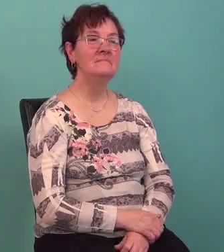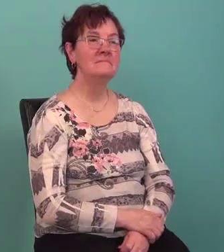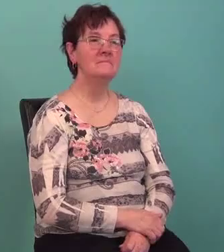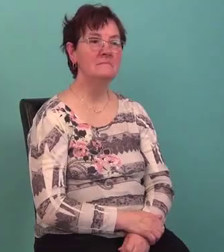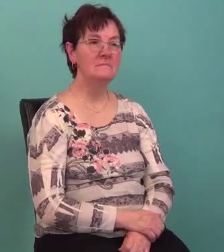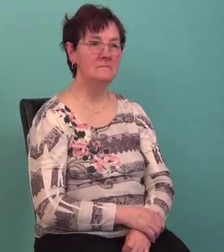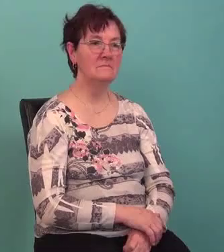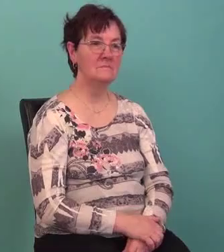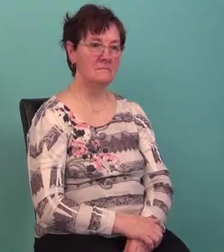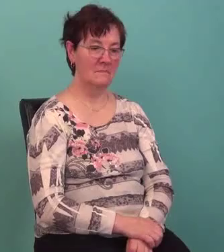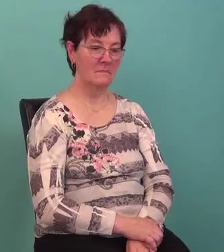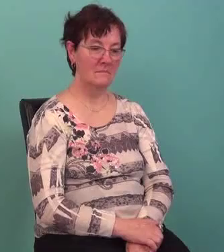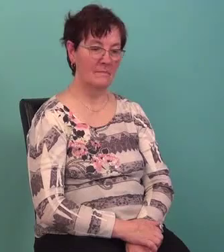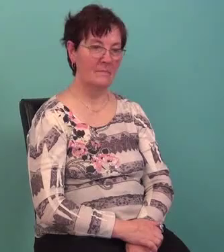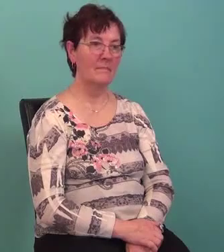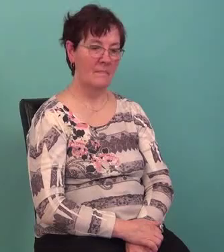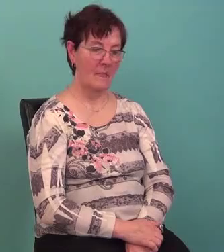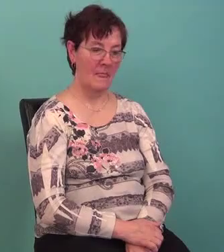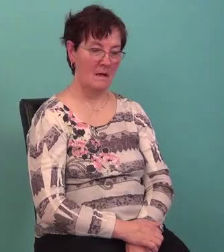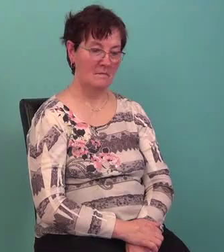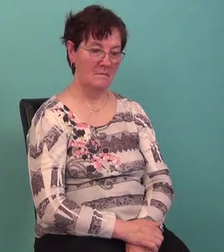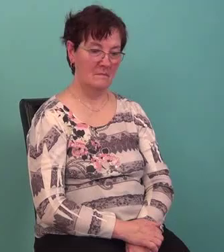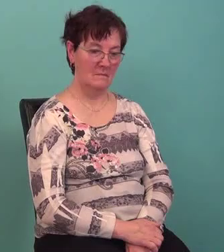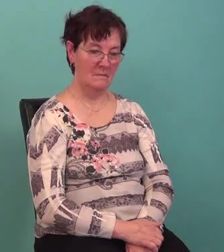Następnie imieniny.